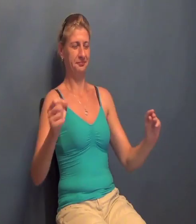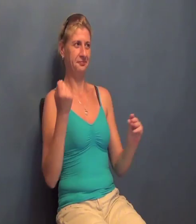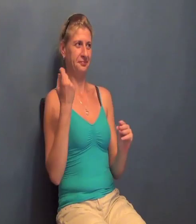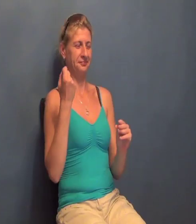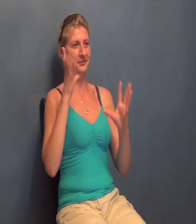Ucichł.